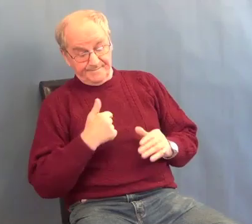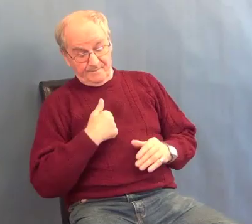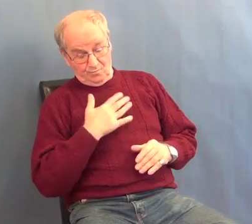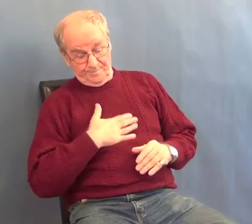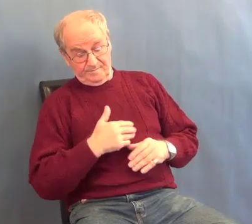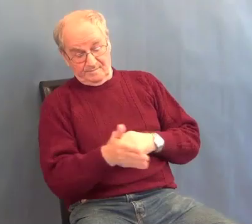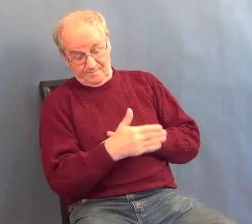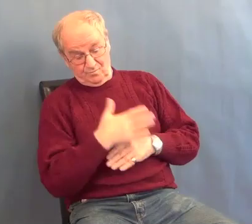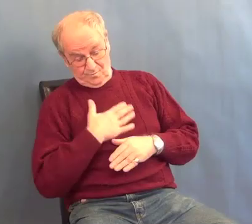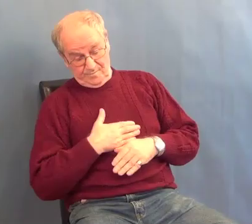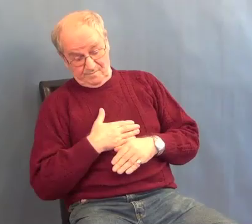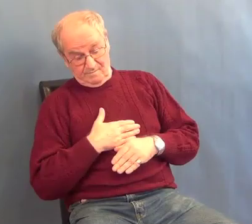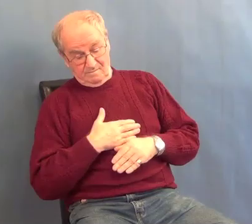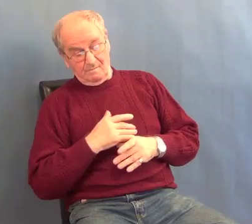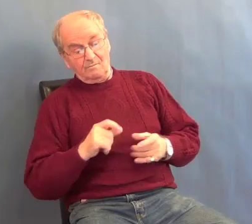Ja lubię ryby.